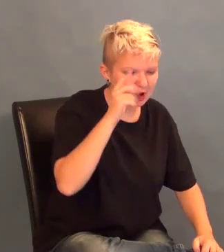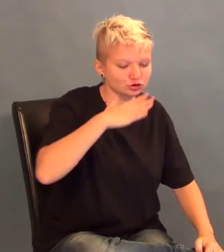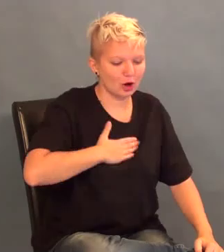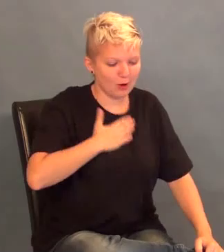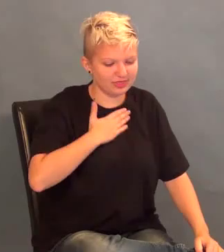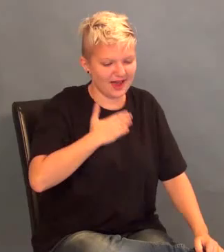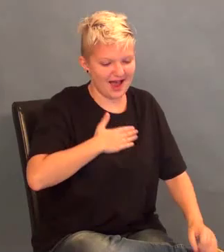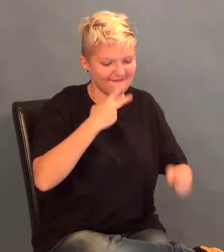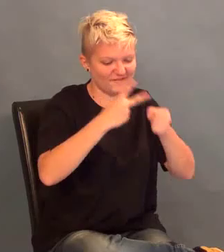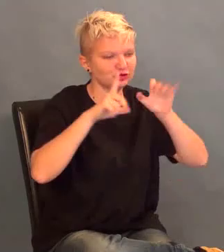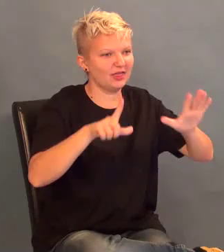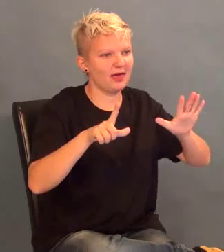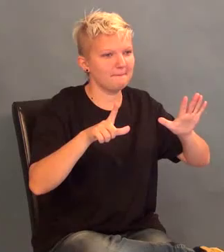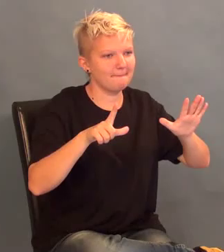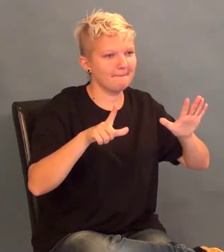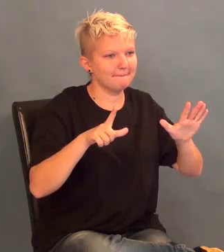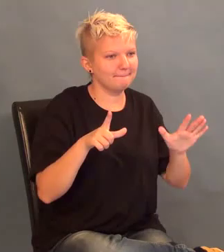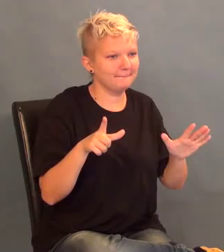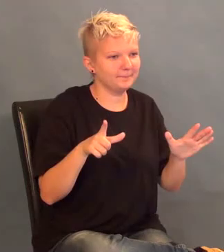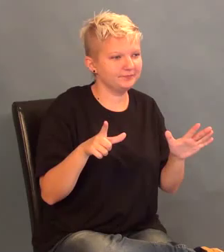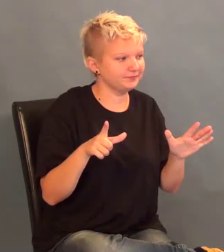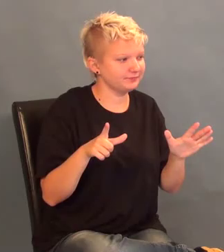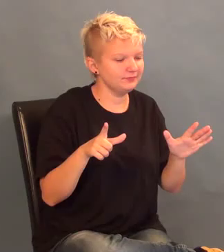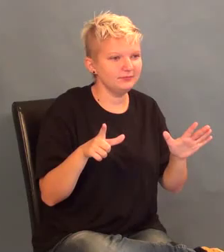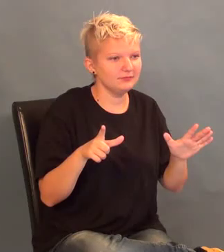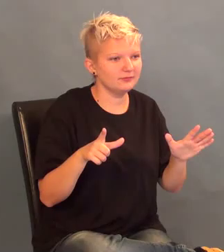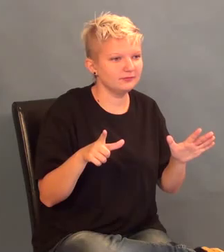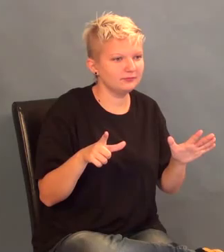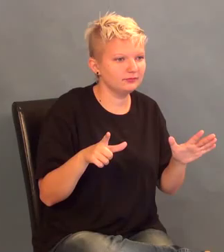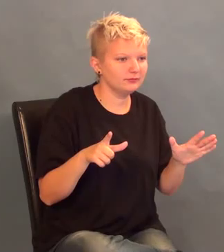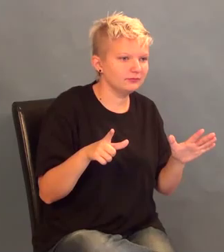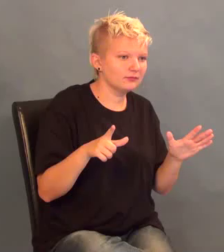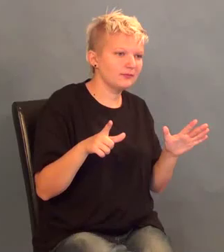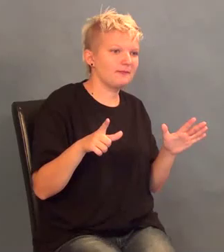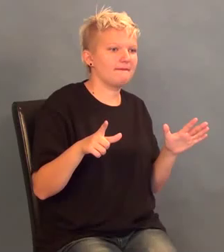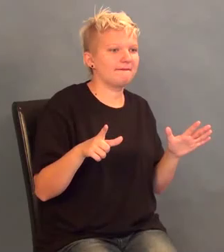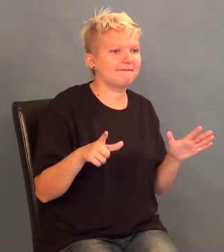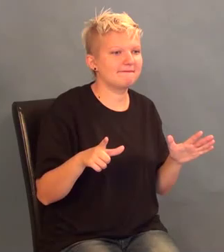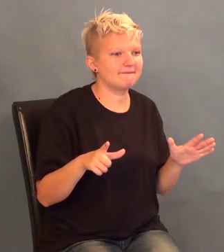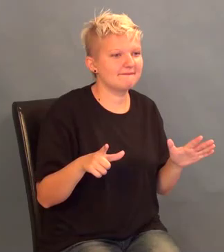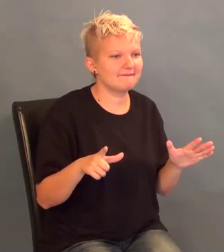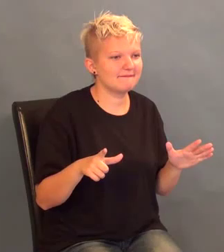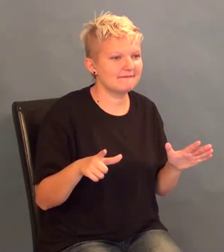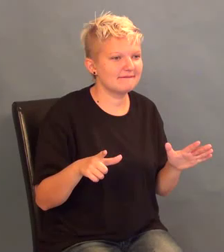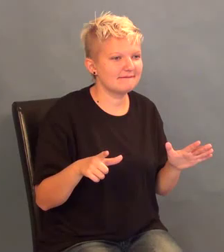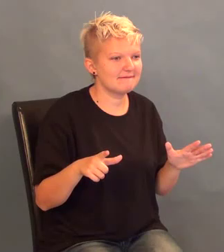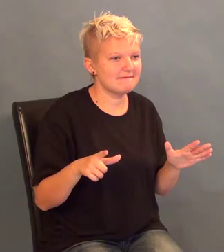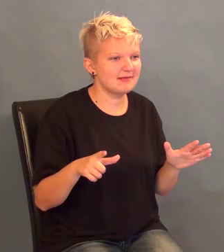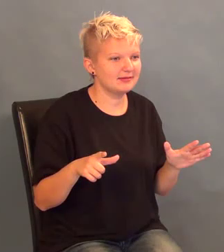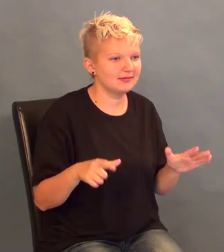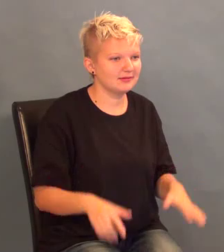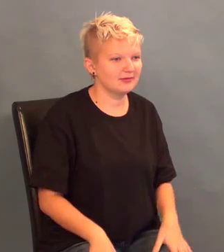Sobota, dwudziestego siódmego.